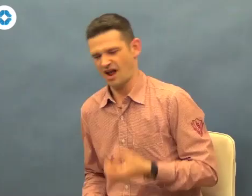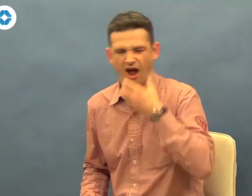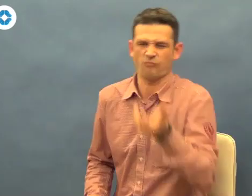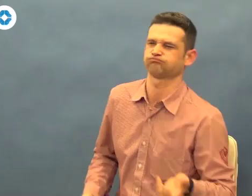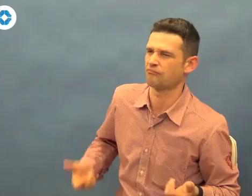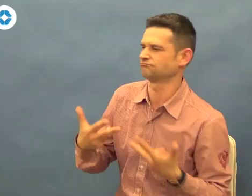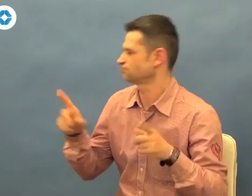Chłopcy szli i rozmawiali.